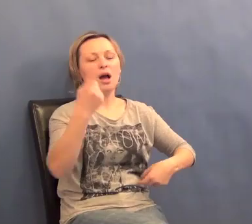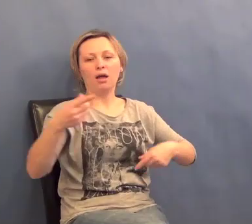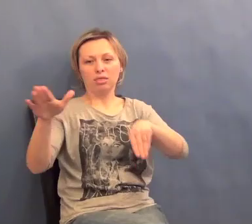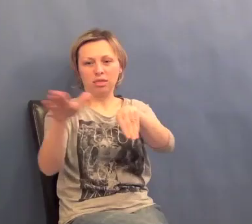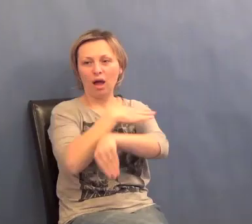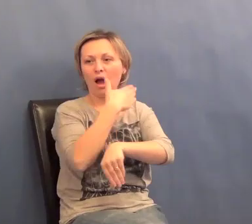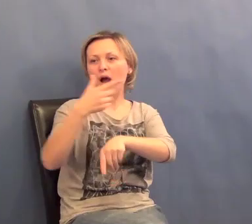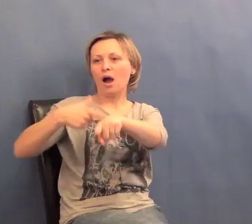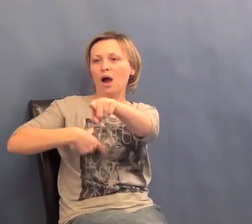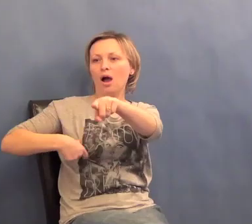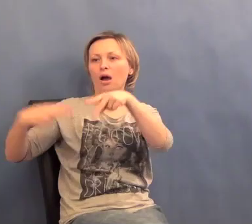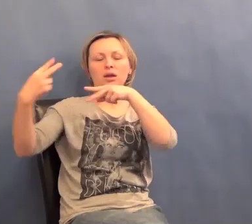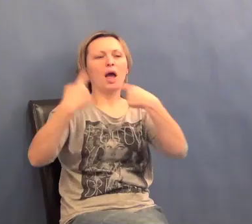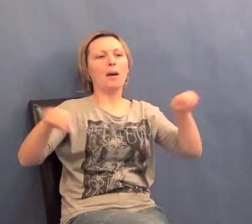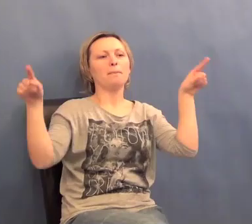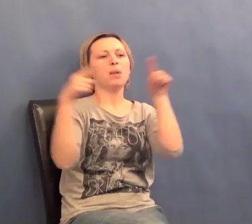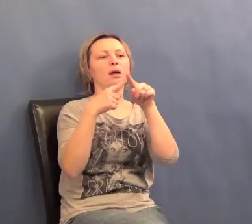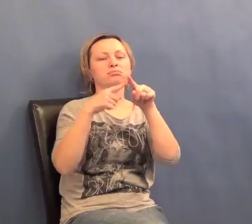Jedni są nago, a drudzy w bikini i widzą siebie nawzajem - to nie pasuje.